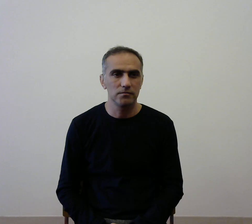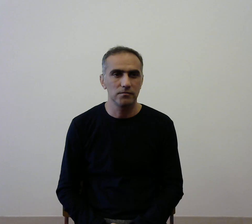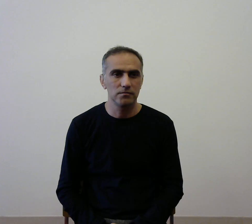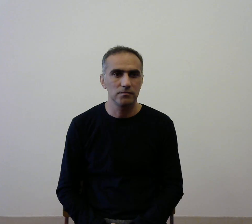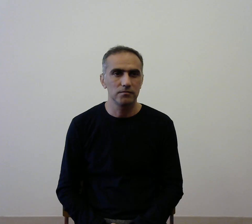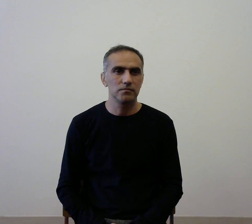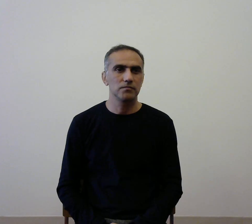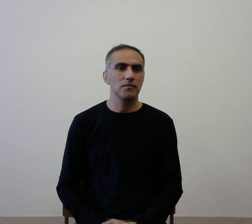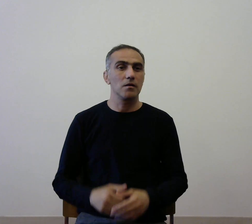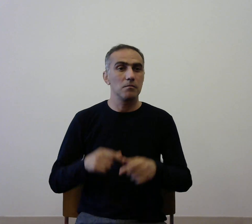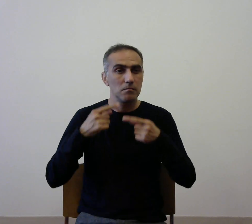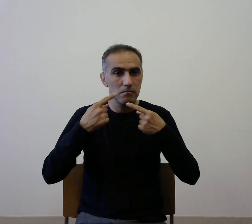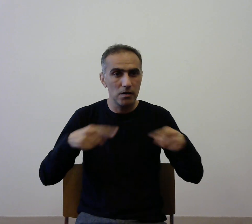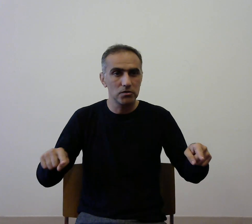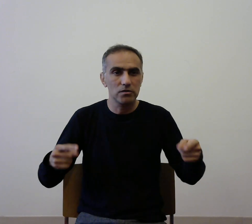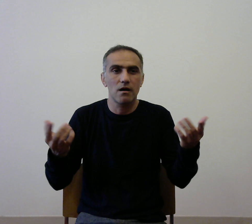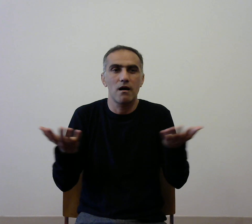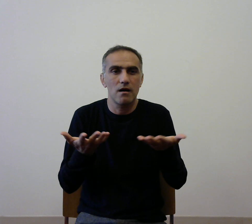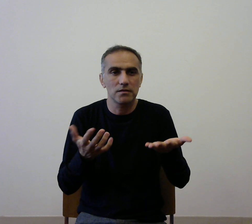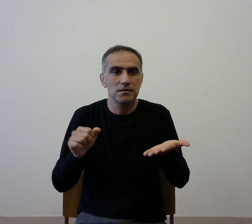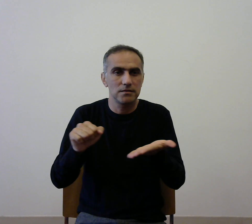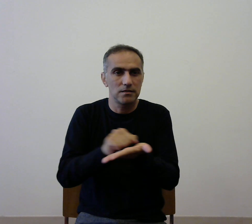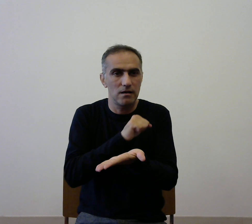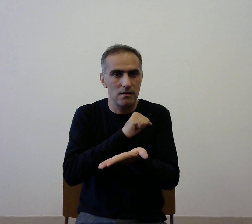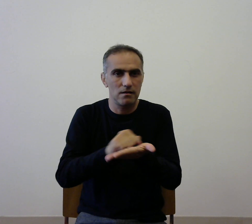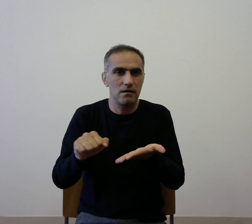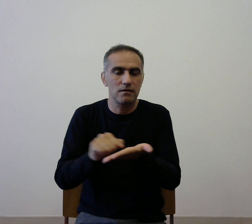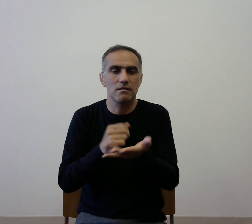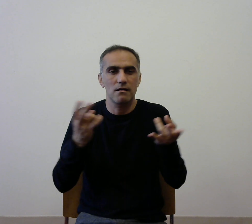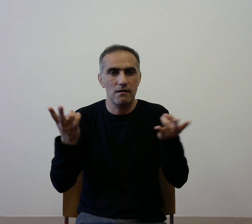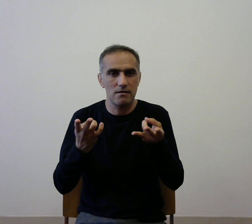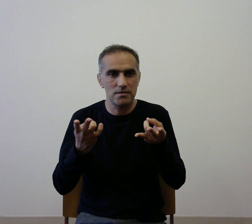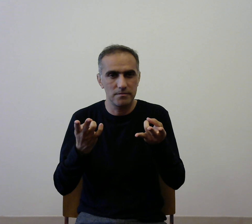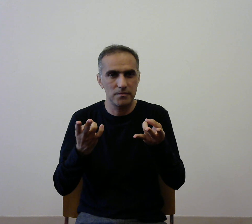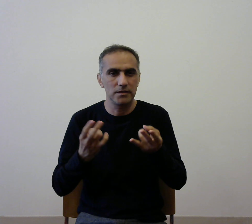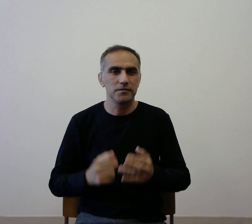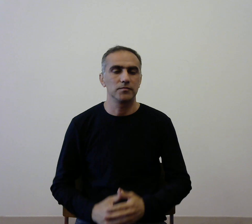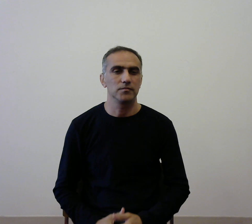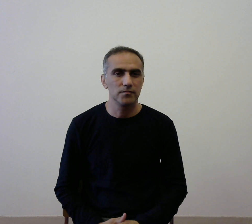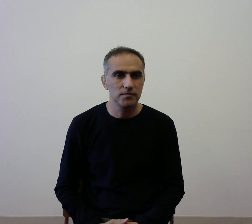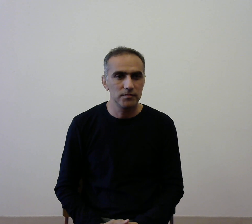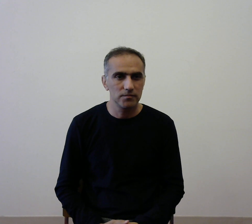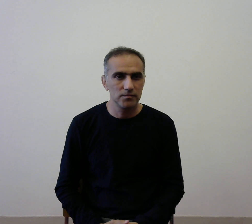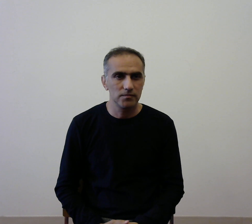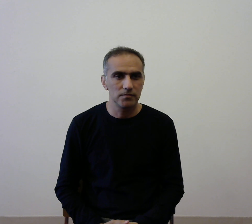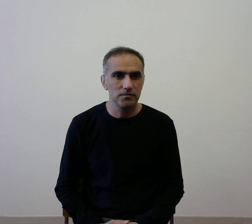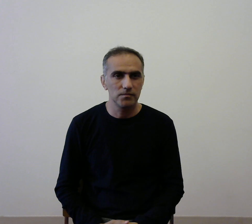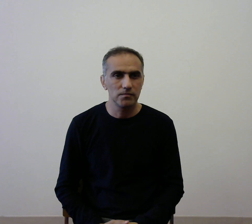Başqa hansı sənədlər lazımdır?